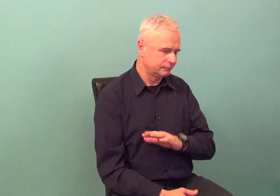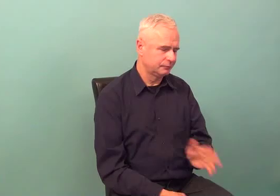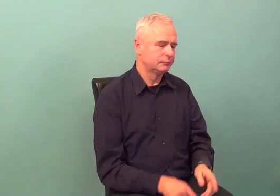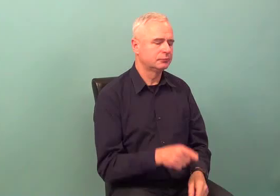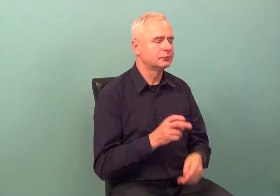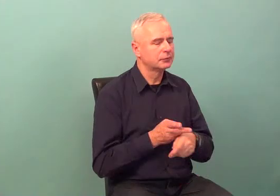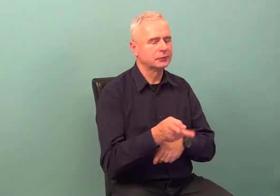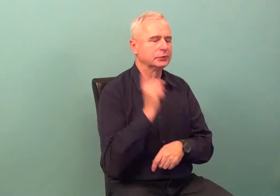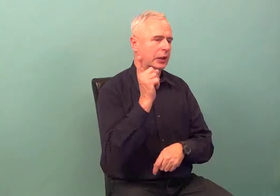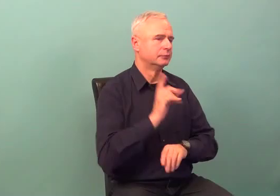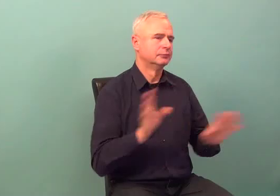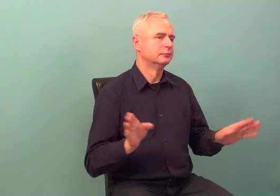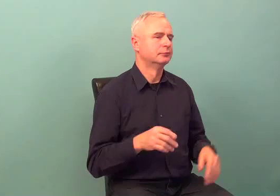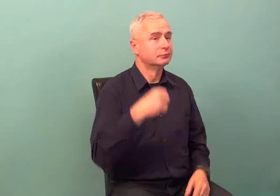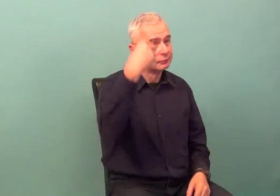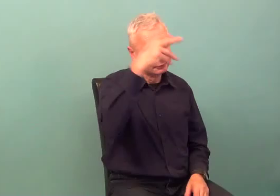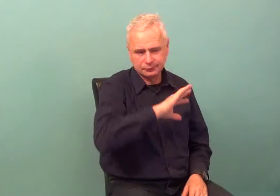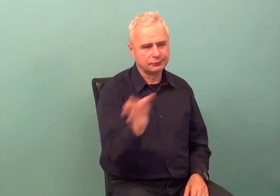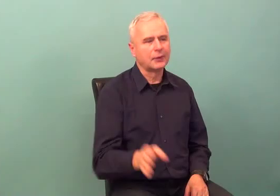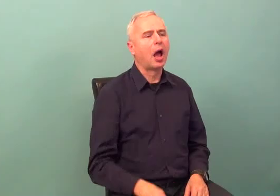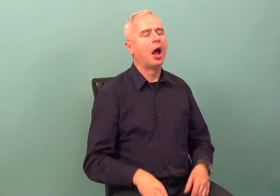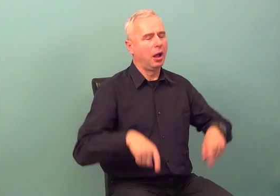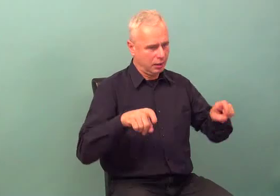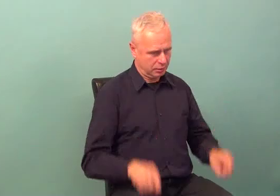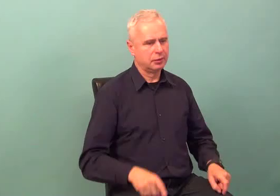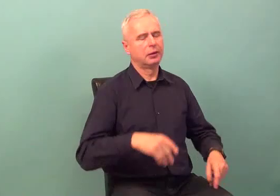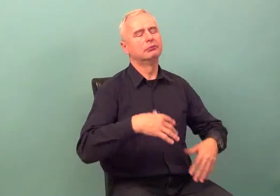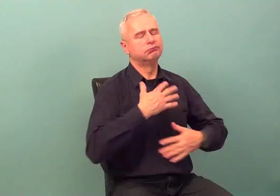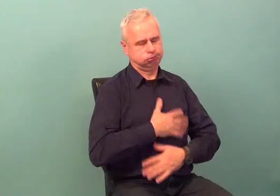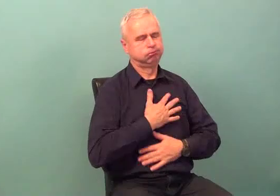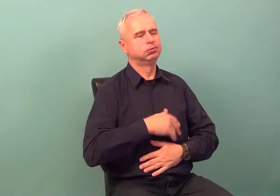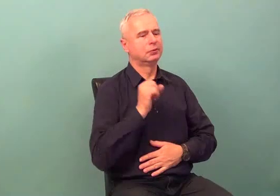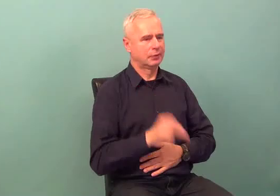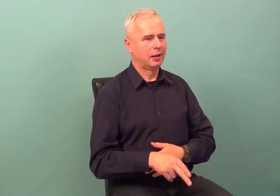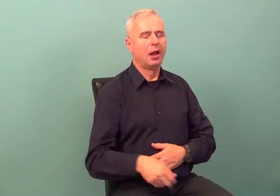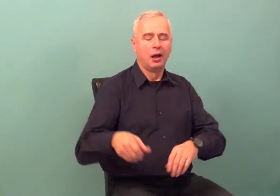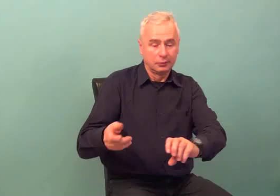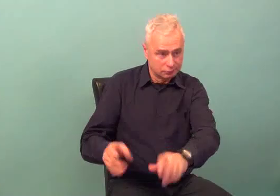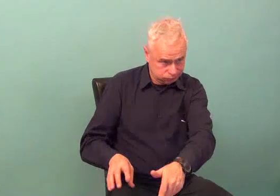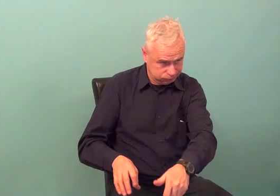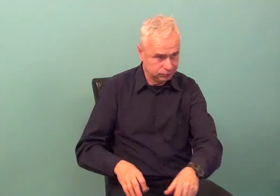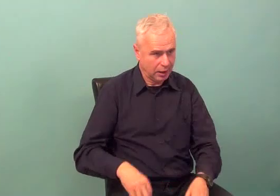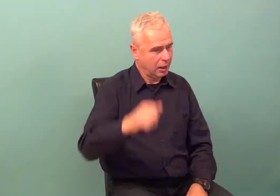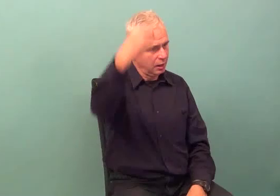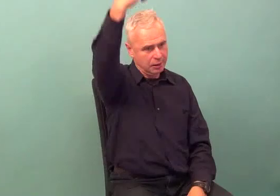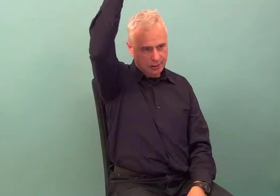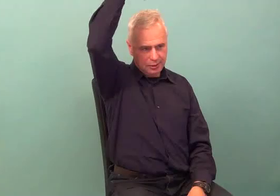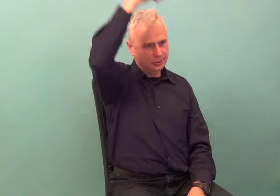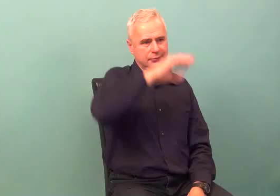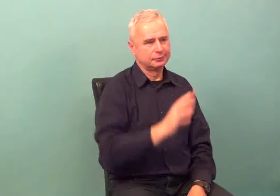Zakaz wstępu, nie wolno brać prysznica, wolno siedzieć w wannie i się myć oraz korzystać z kranu, ale z prysznica - nie.